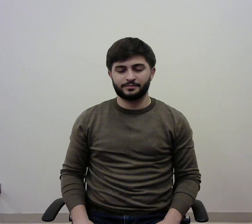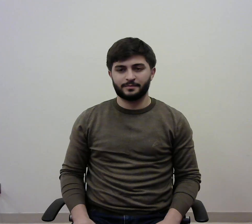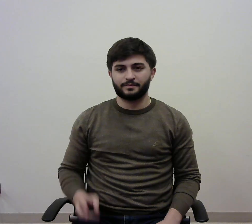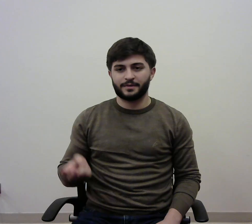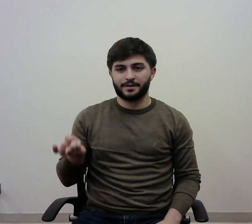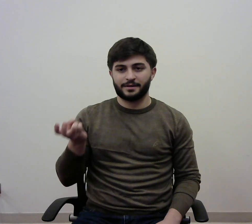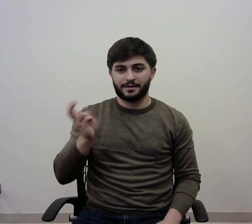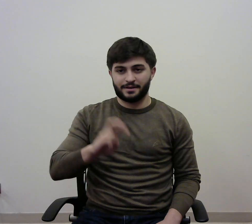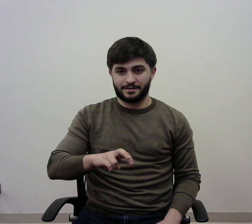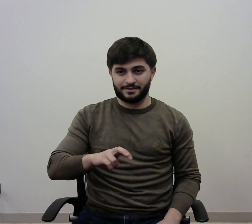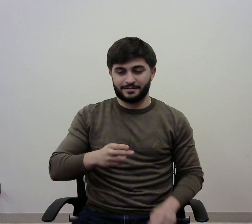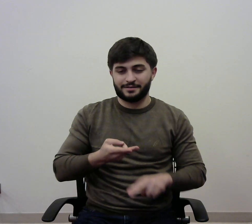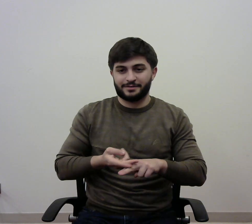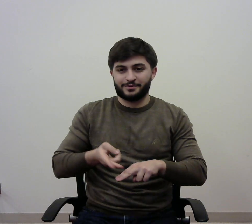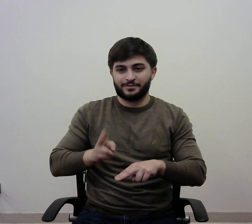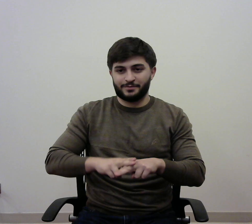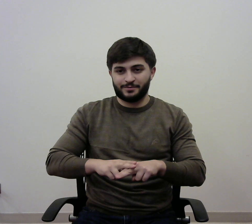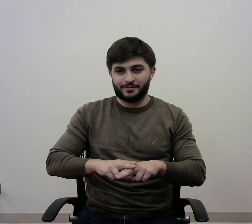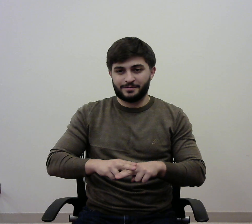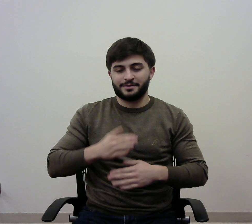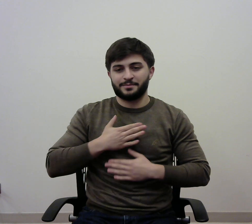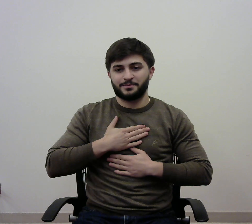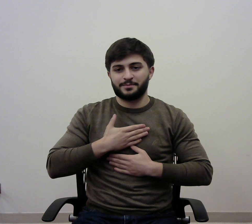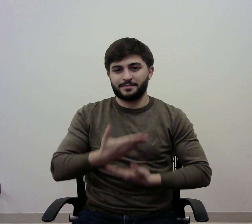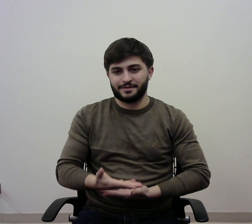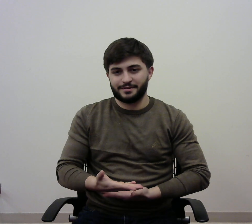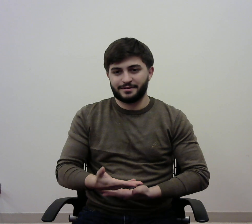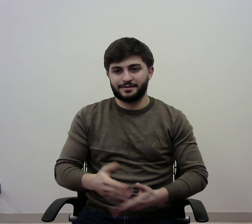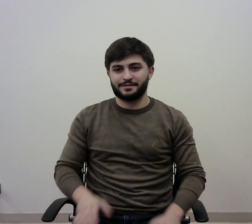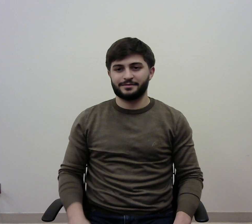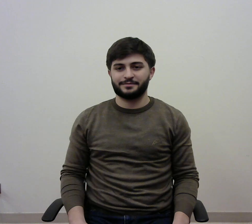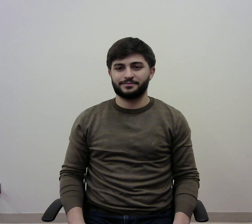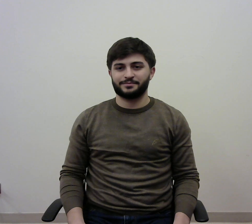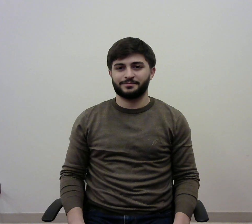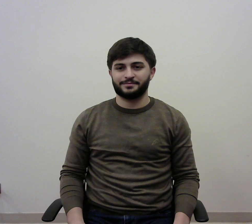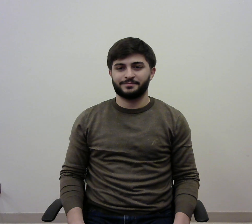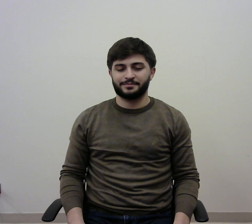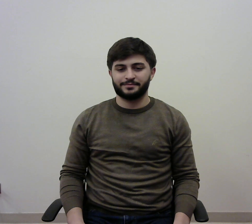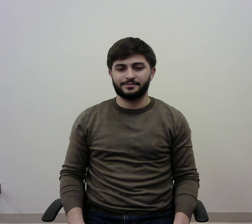Gəldiyinizə görə minnətdaram